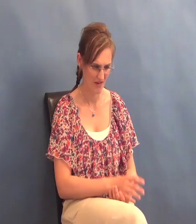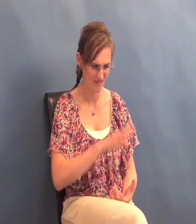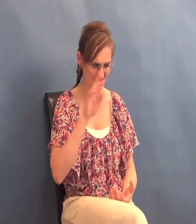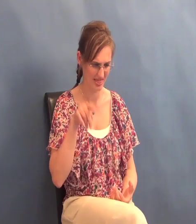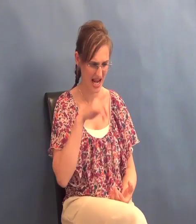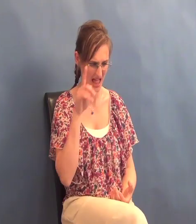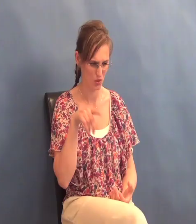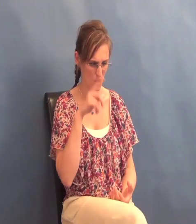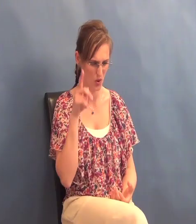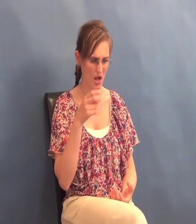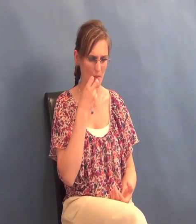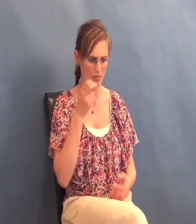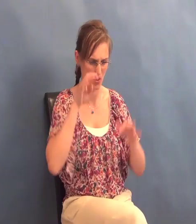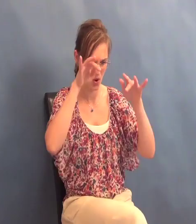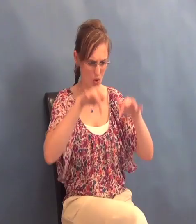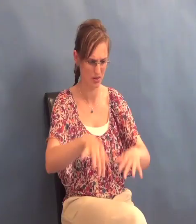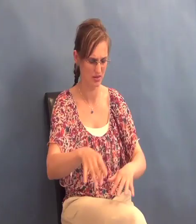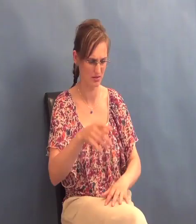Wentylator, a pod nim prąd?